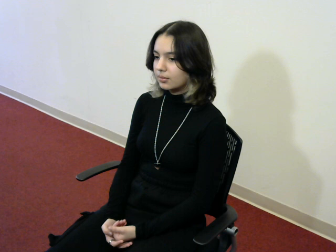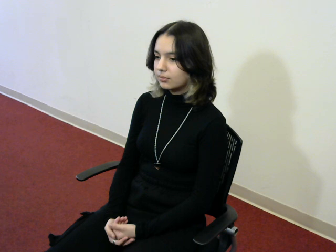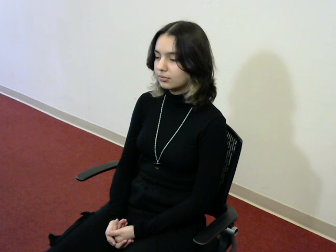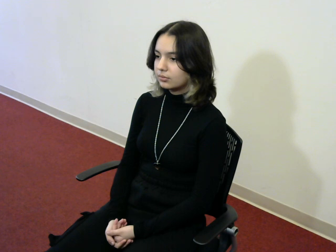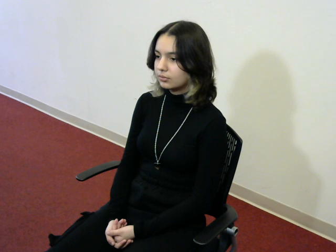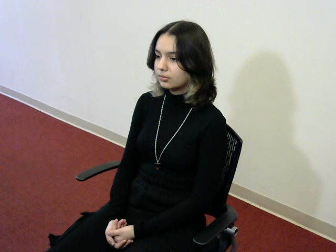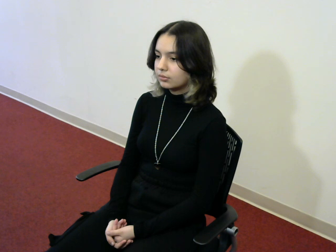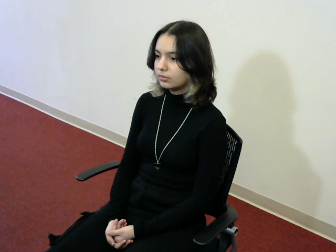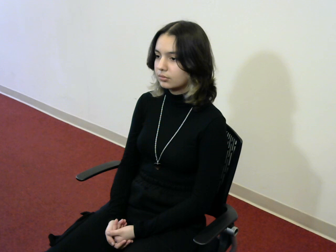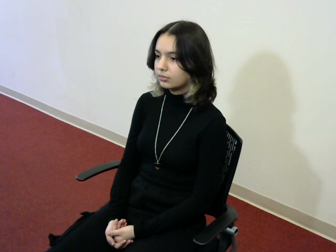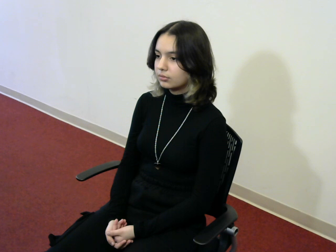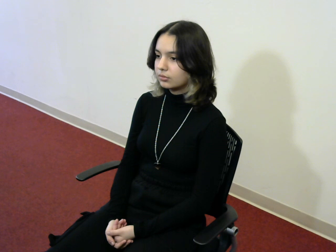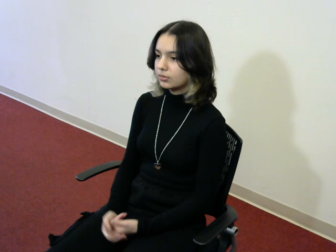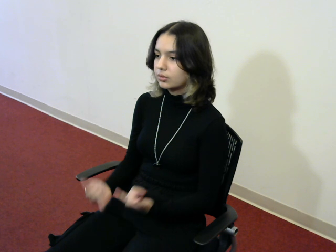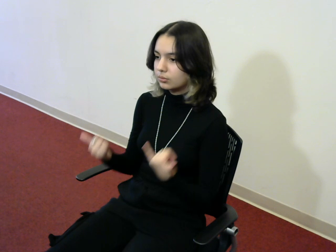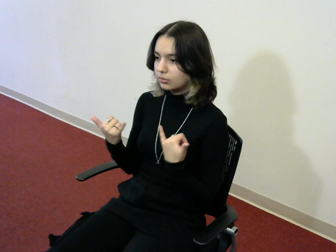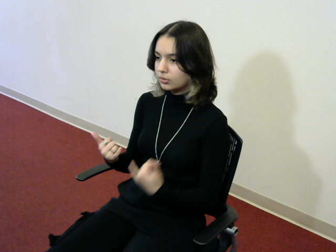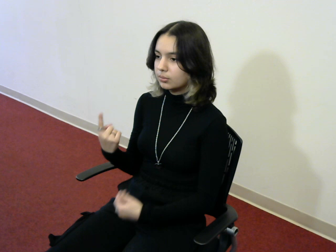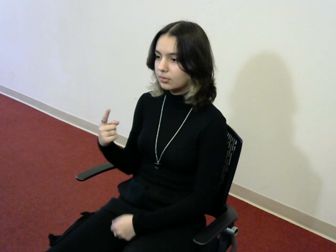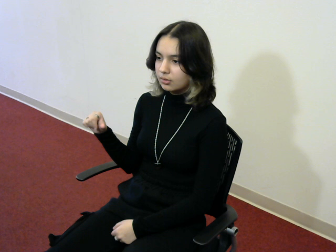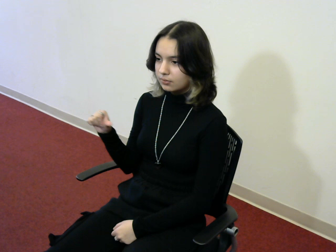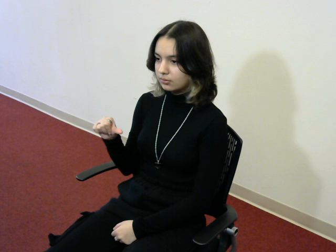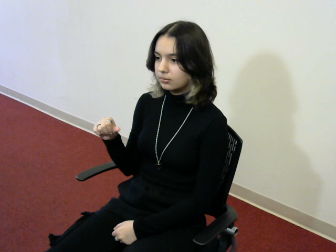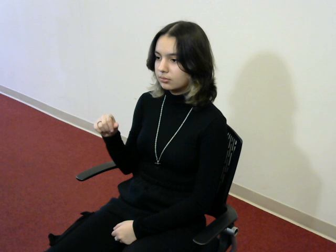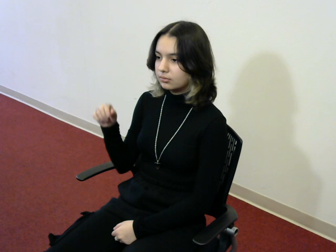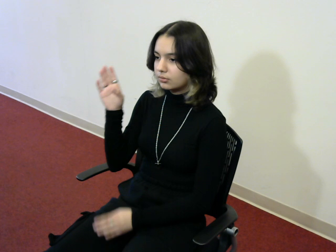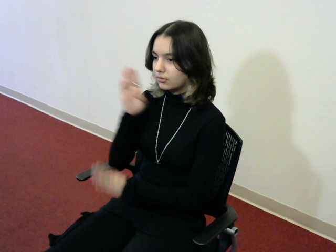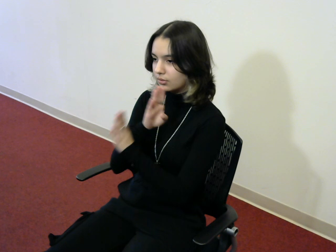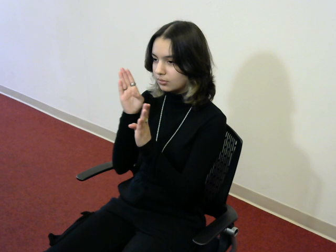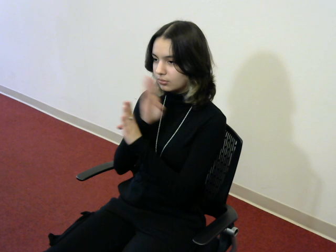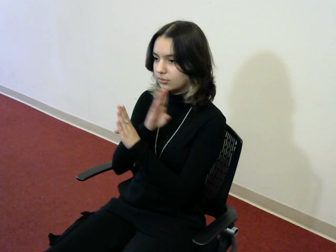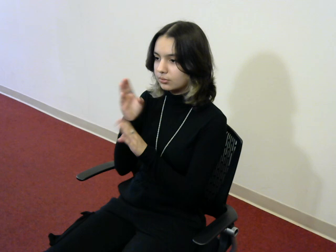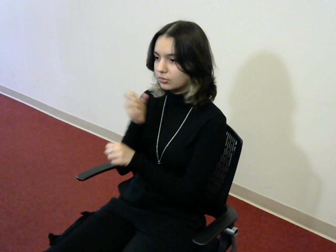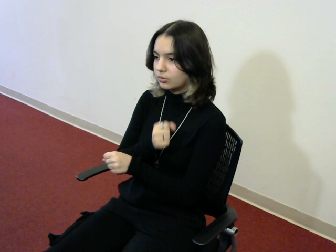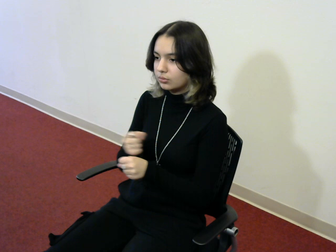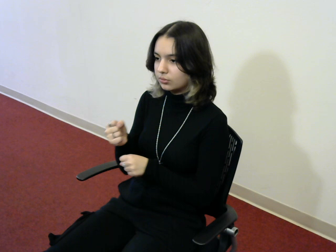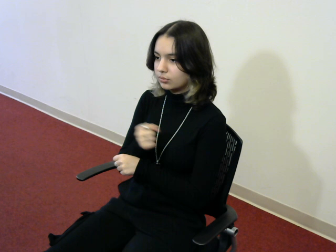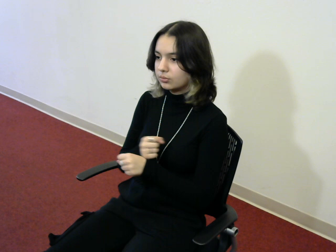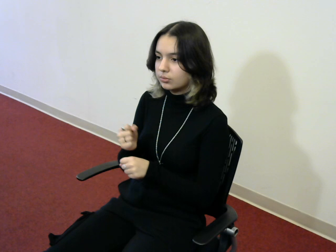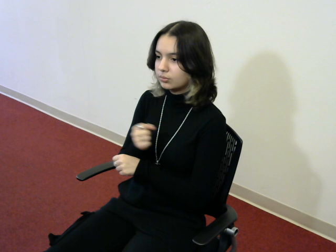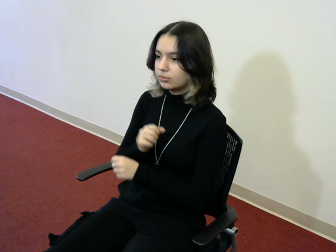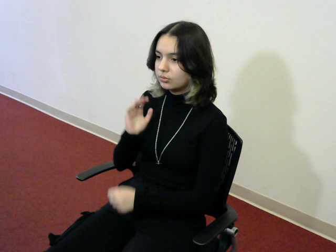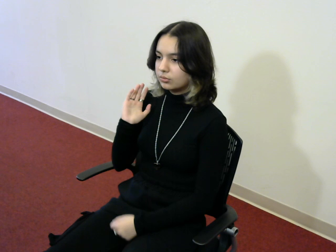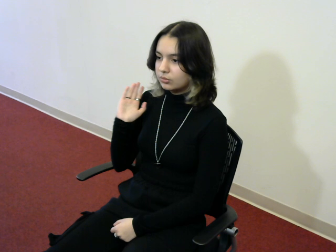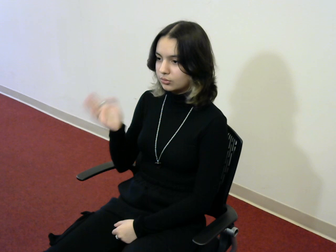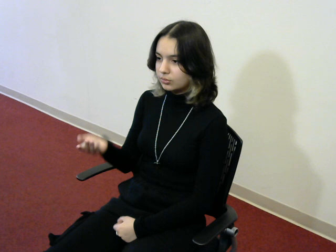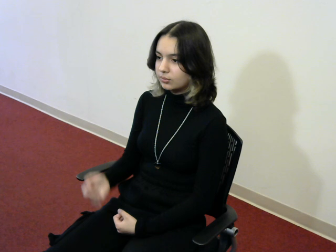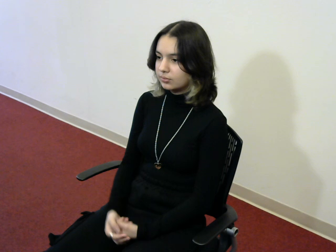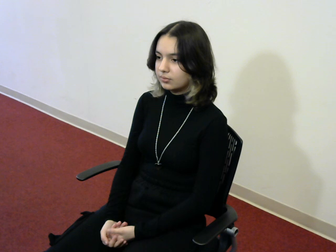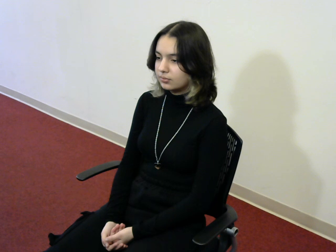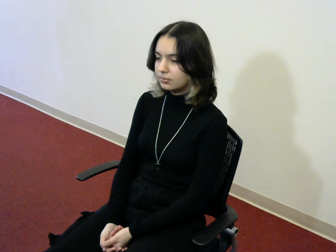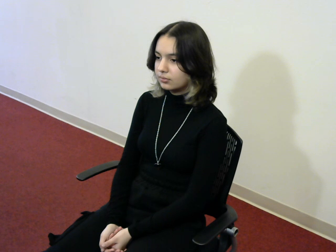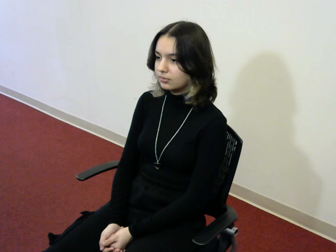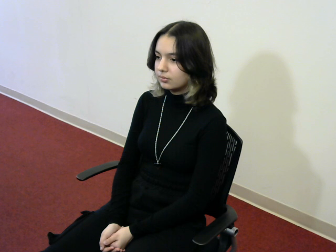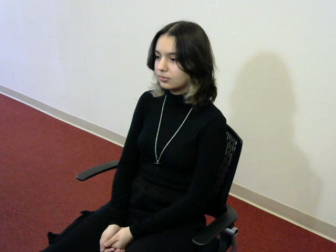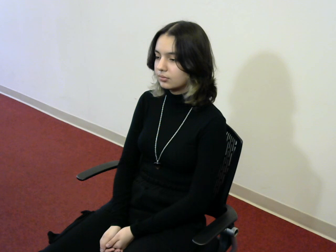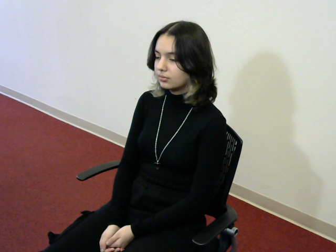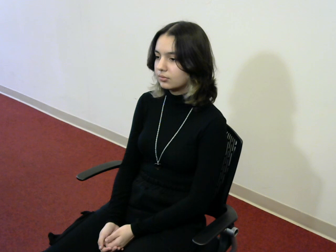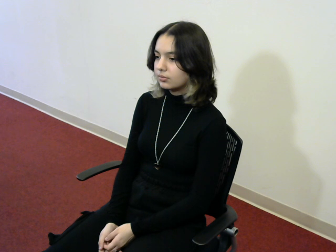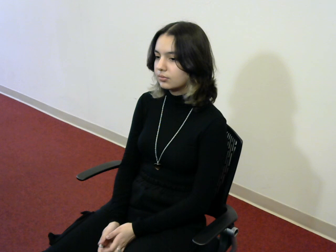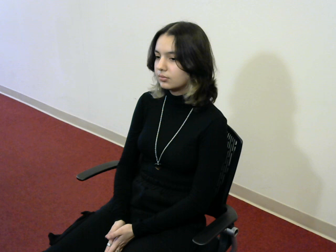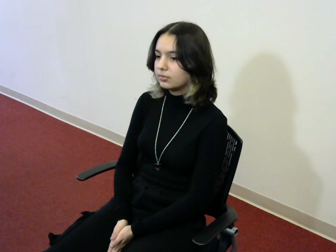Bu həftə hava küləkli olacaq